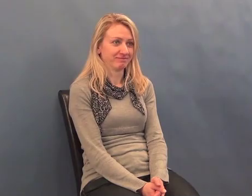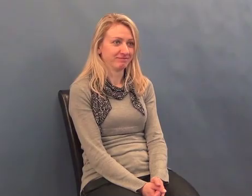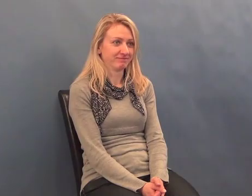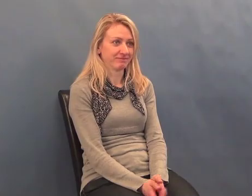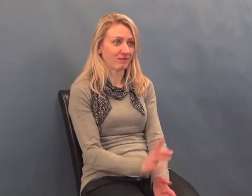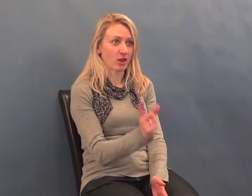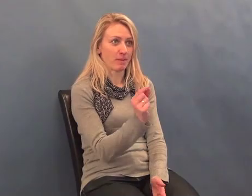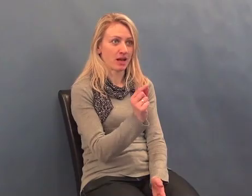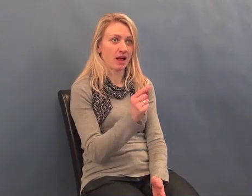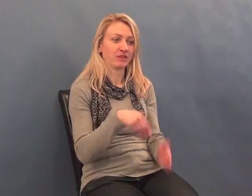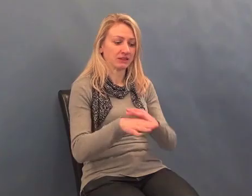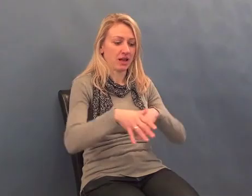Para, która demonstracyjnie trzyma się za rączki - tak nie wolno.